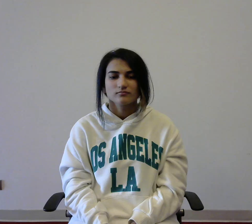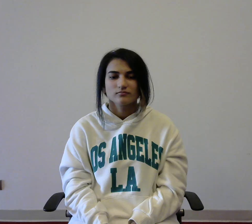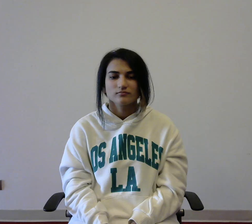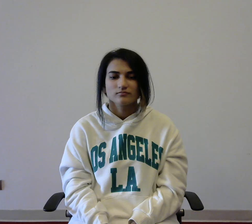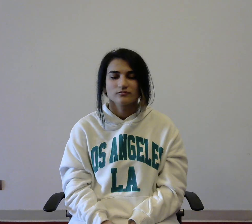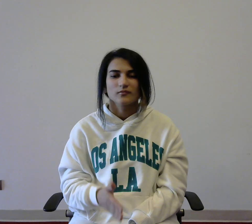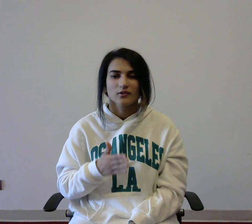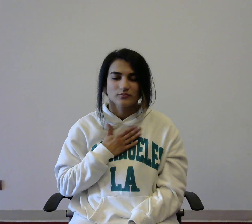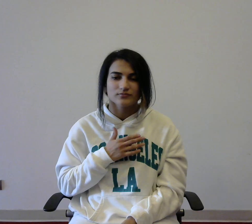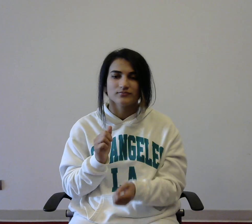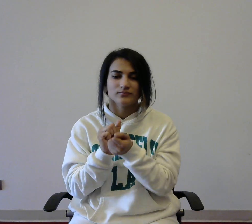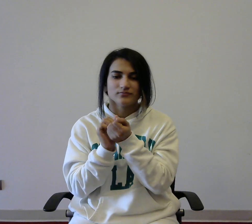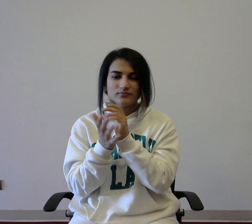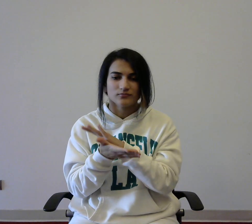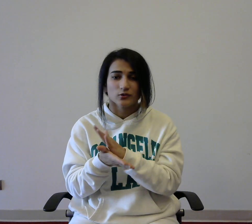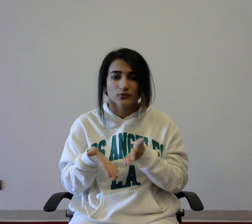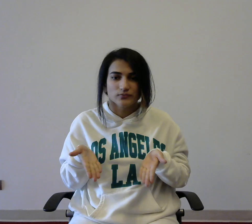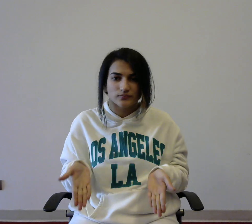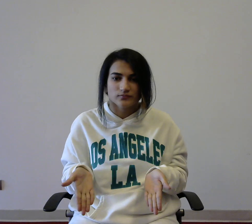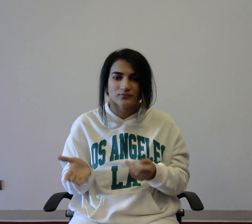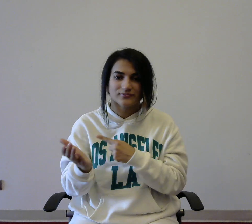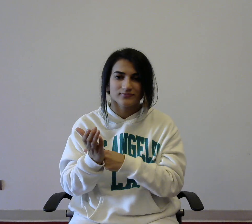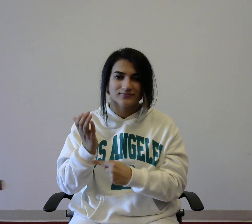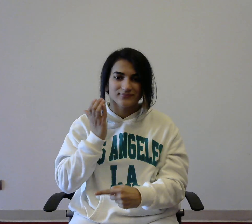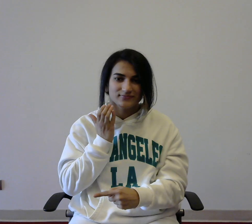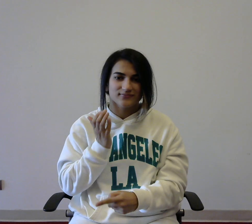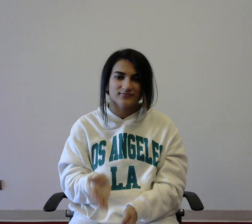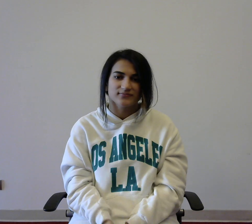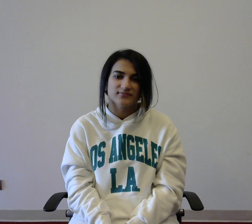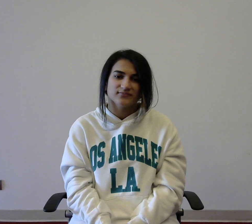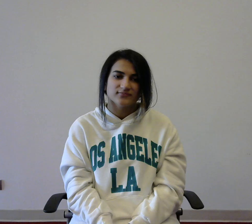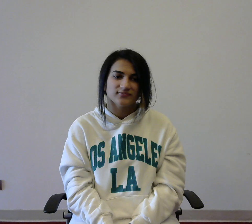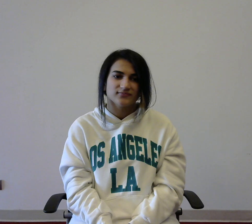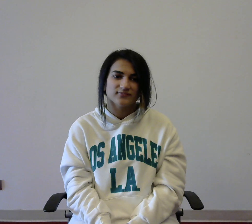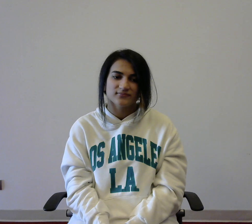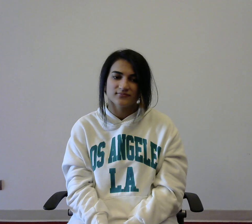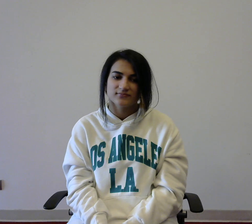Məni ASAN Xidmətdən bura göndəriblər